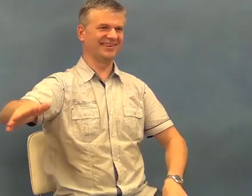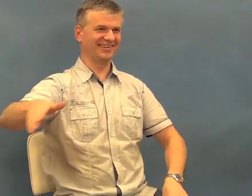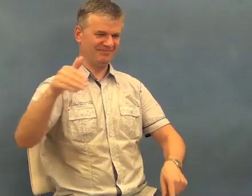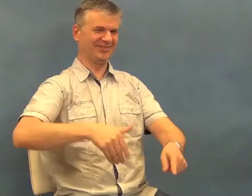Można.